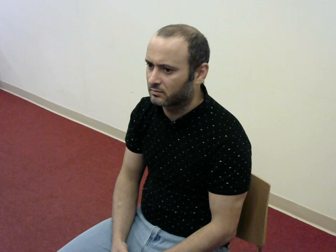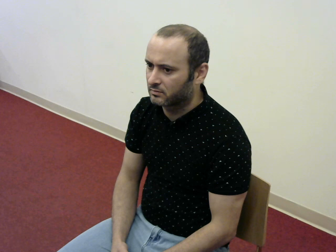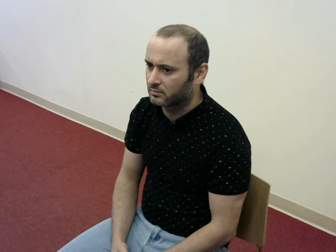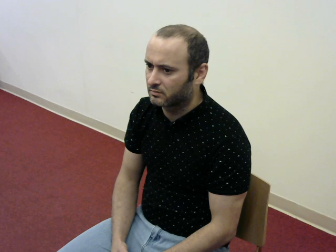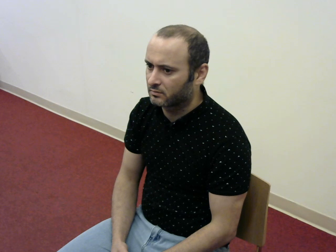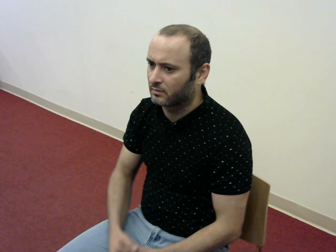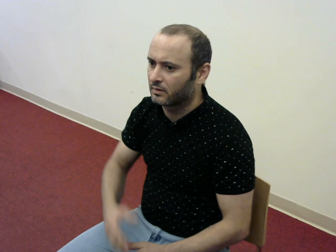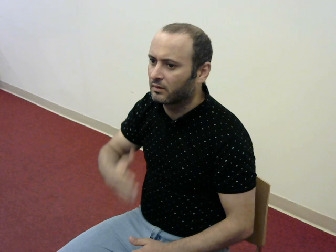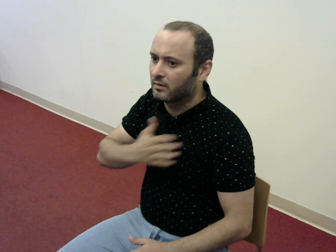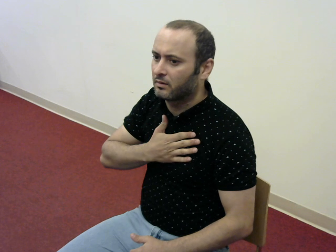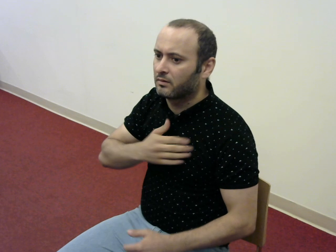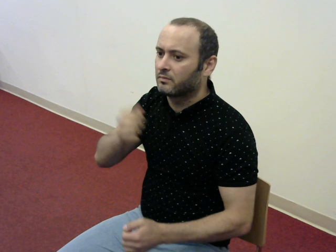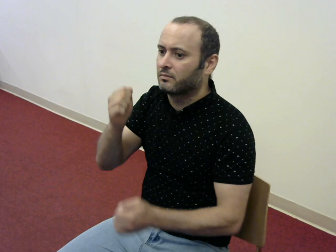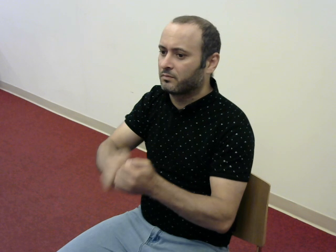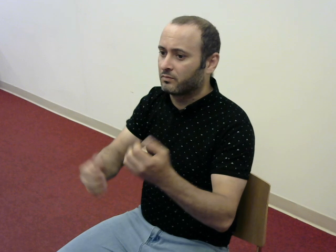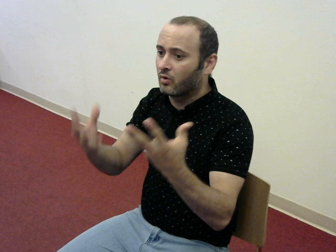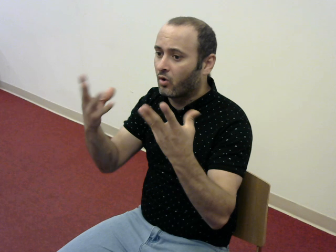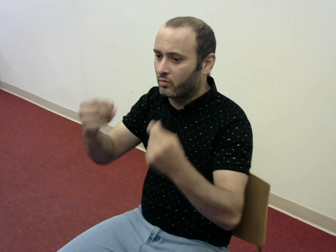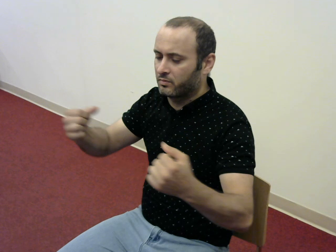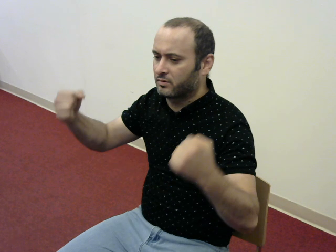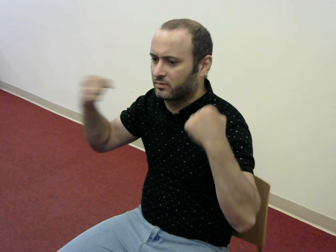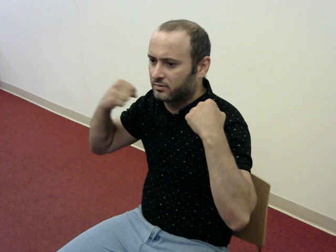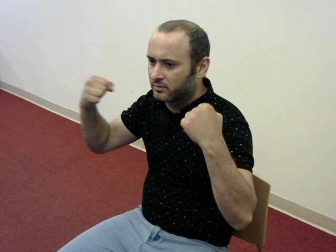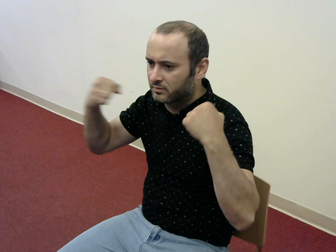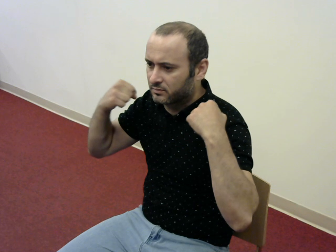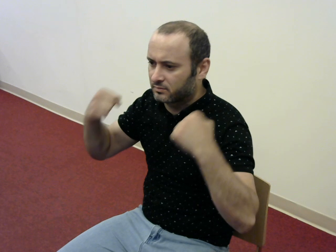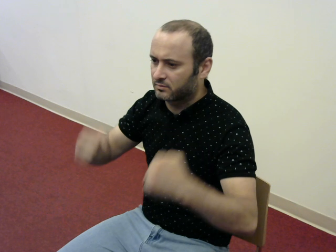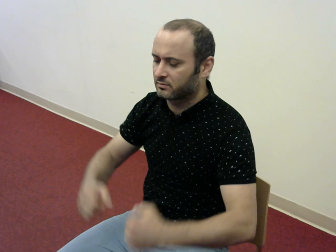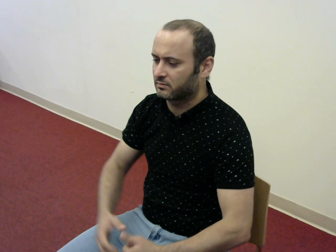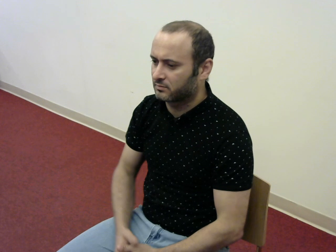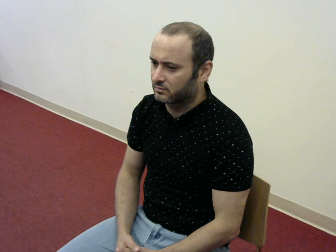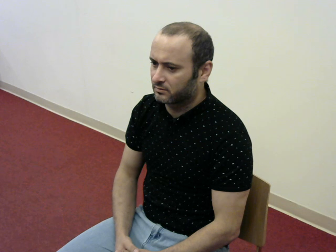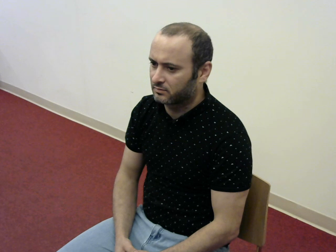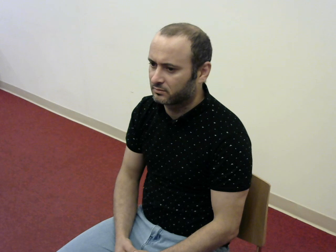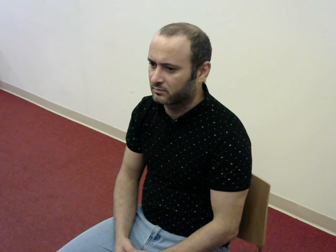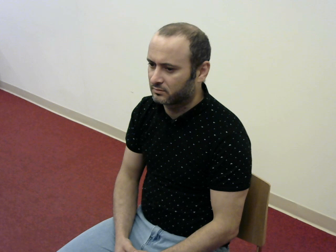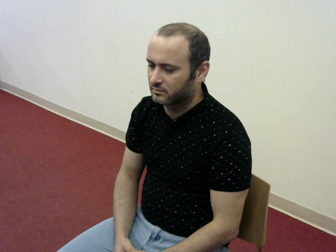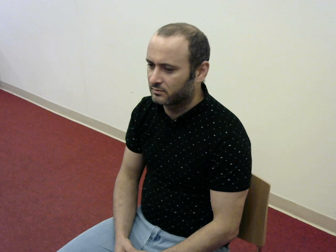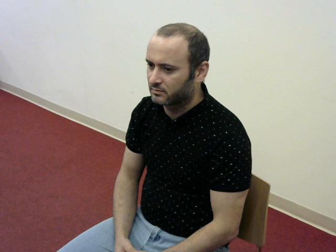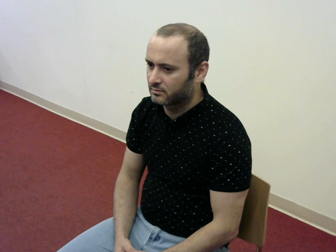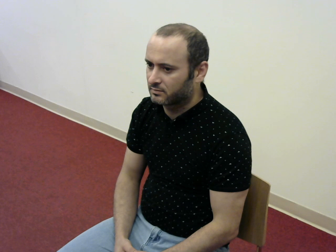Mən hər gün idman edirəm